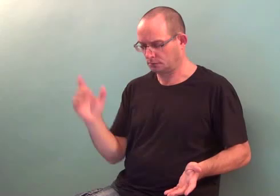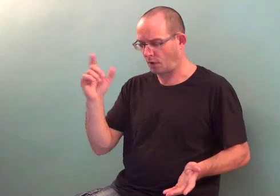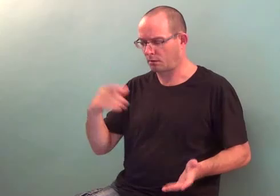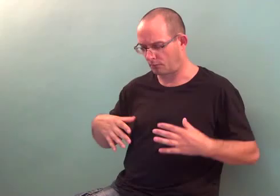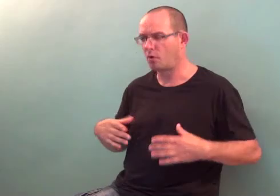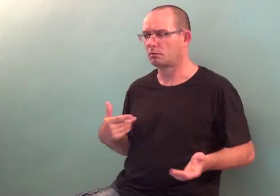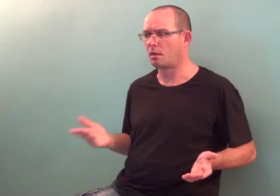W czwartek jestem wolny.